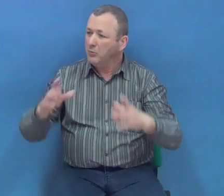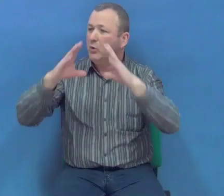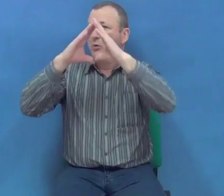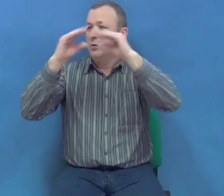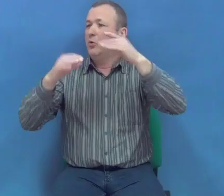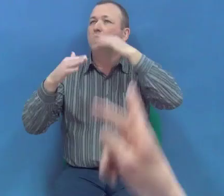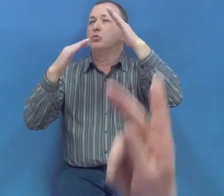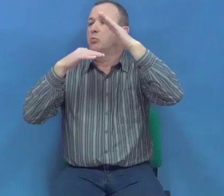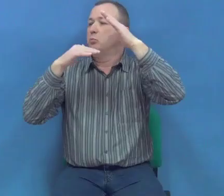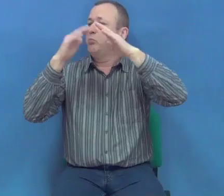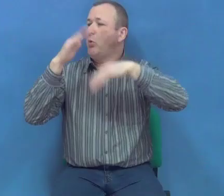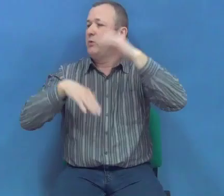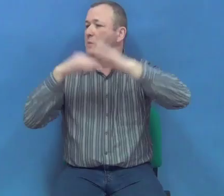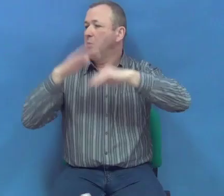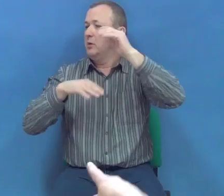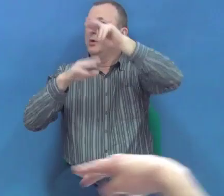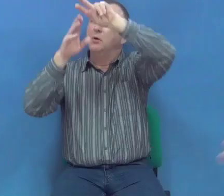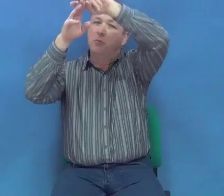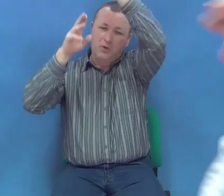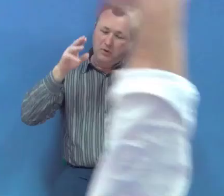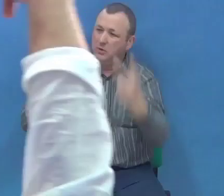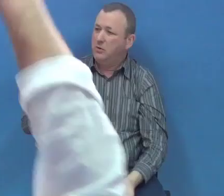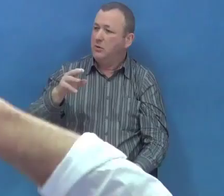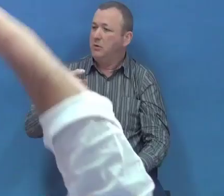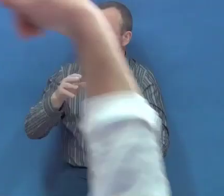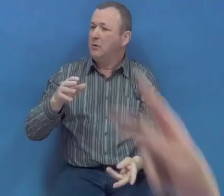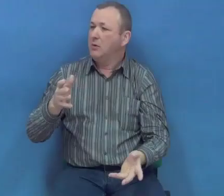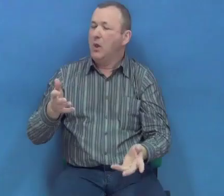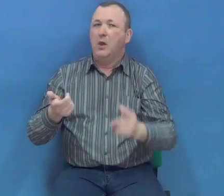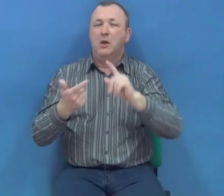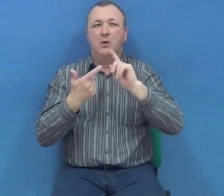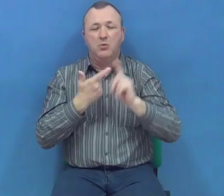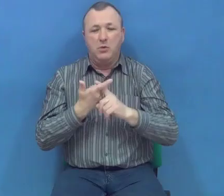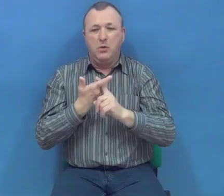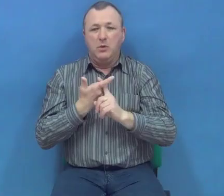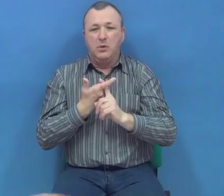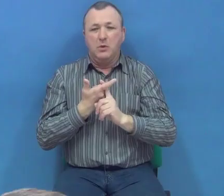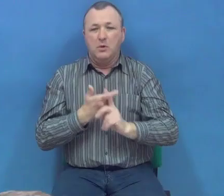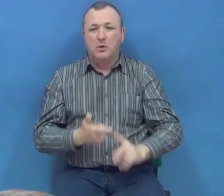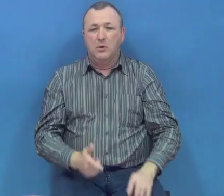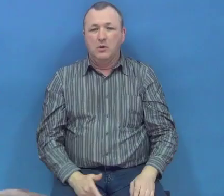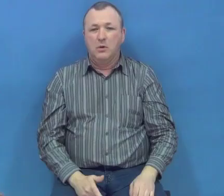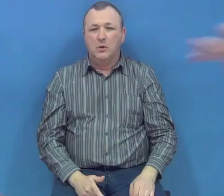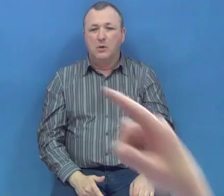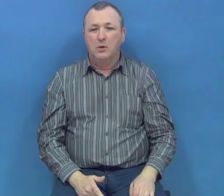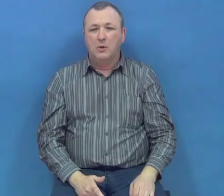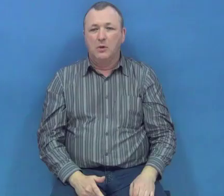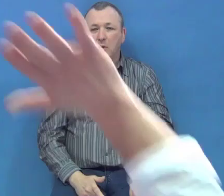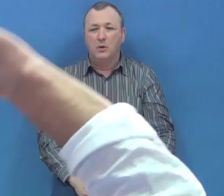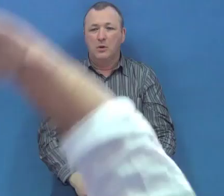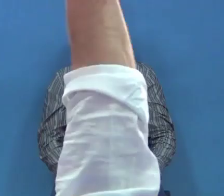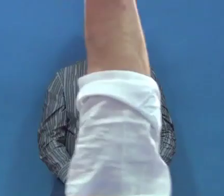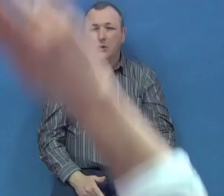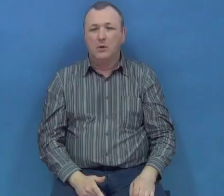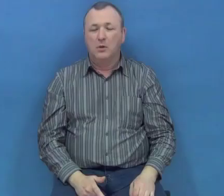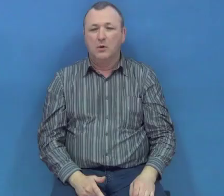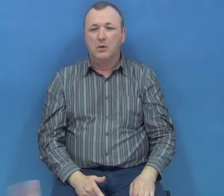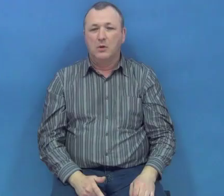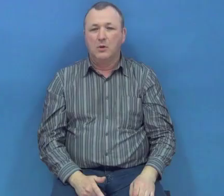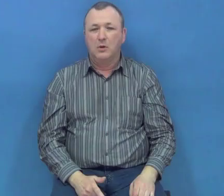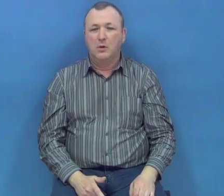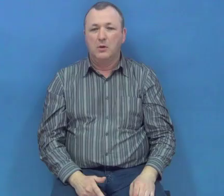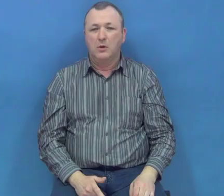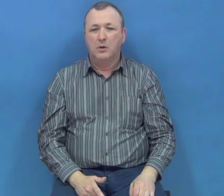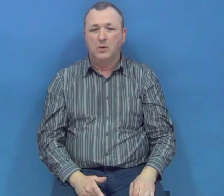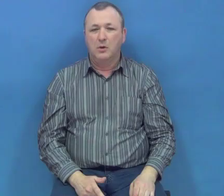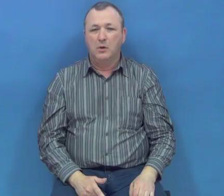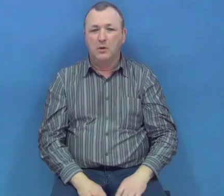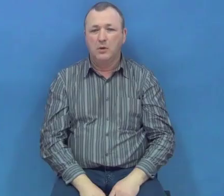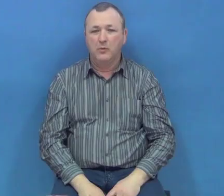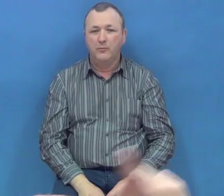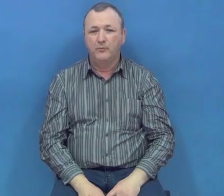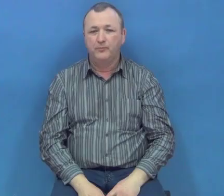Ten trójkątny znak jest na budowie, informuje, że można spaść z wysokości, a po drugie...